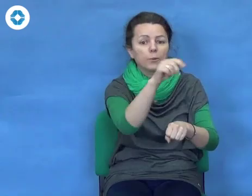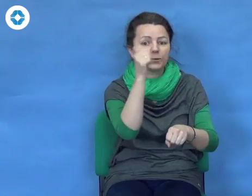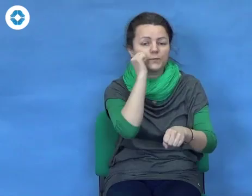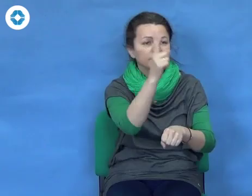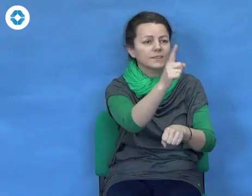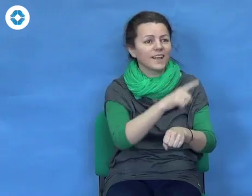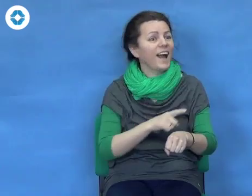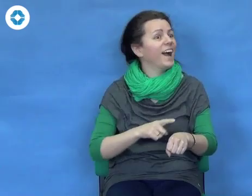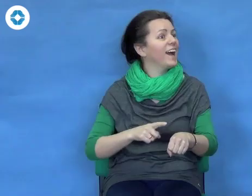Patrzył na nią i się uśmiechał.